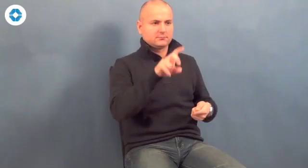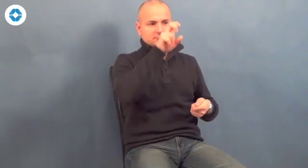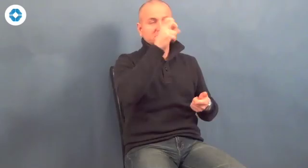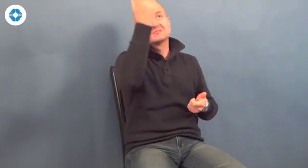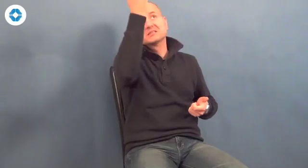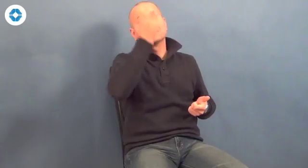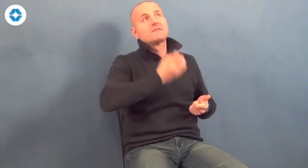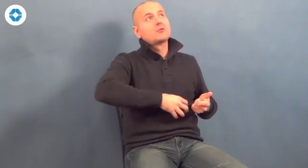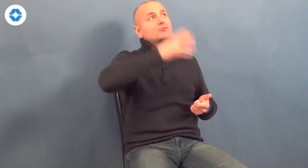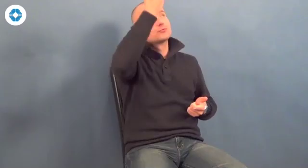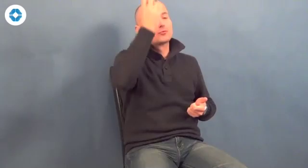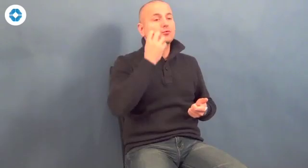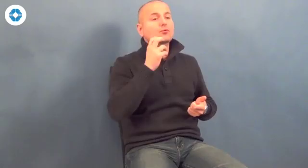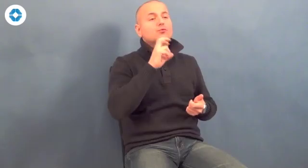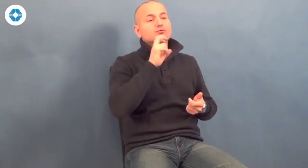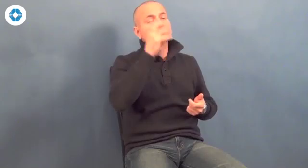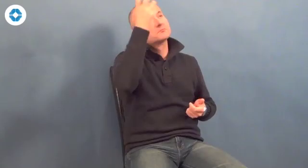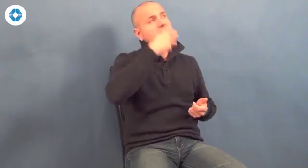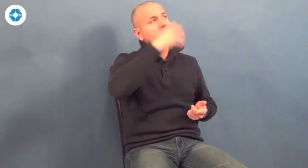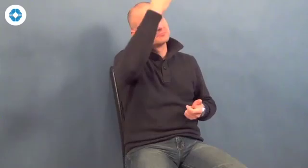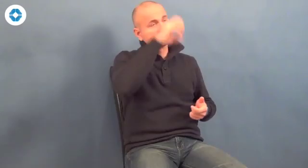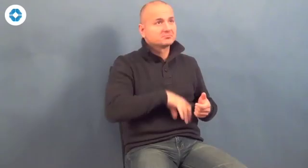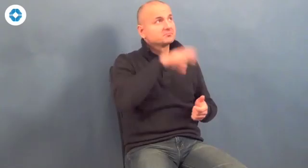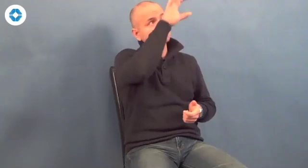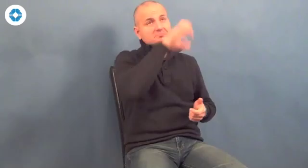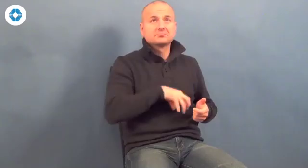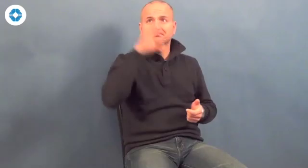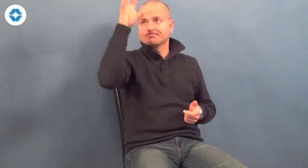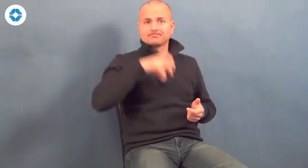Zrywa gruszki do fartucha.